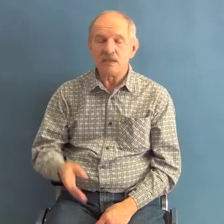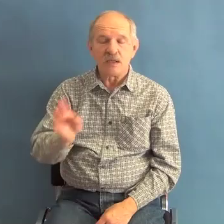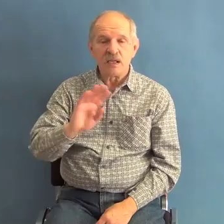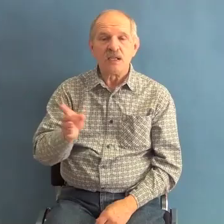Nie.